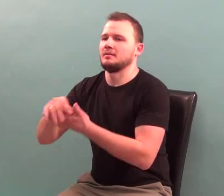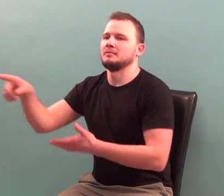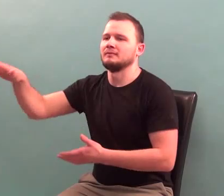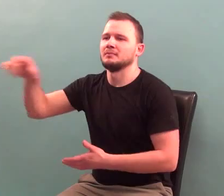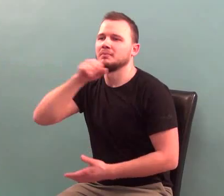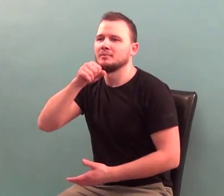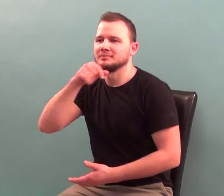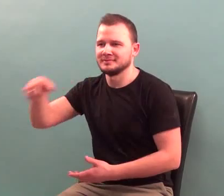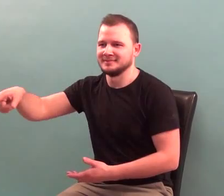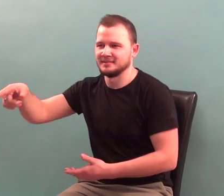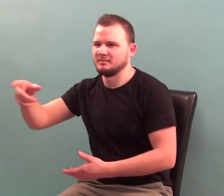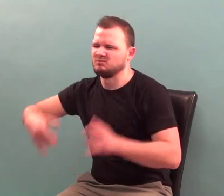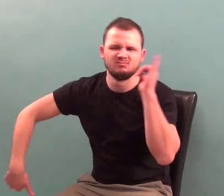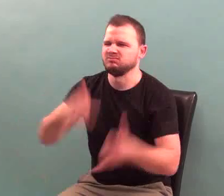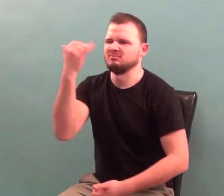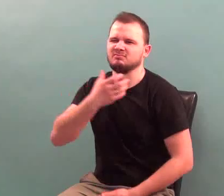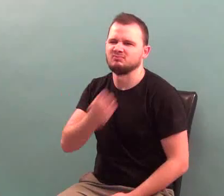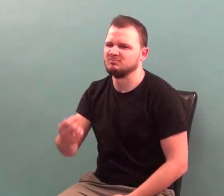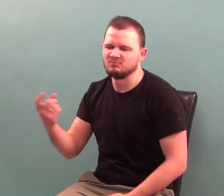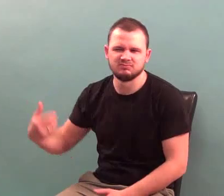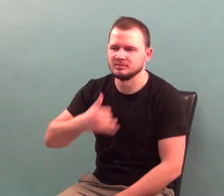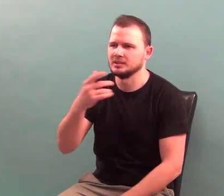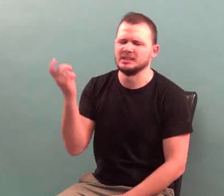Przyszła babcia i ze złością kopnęła kota.